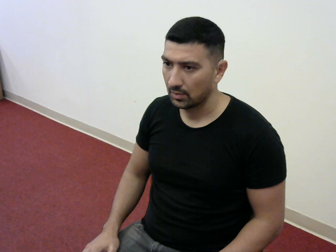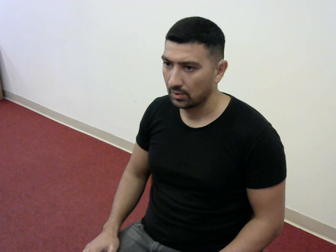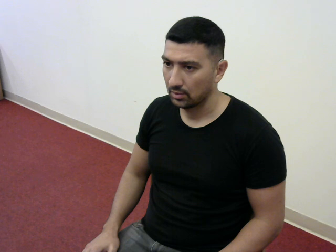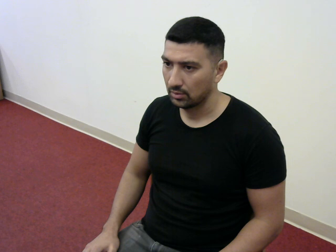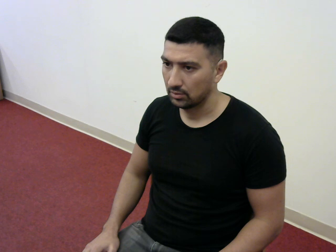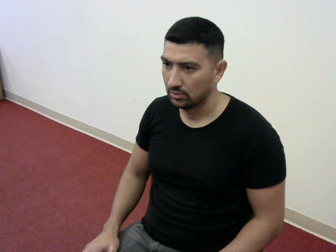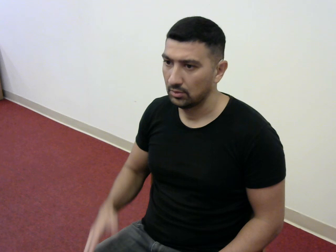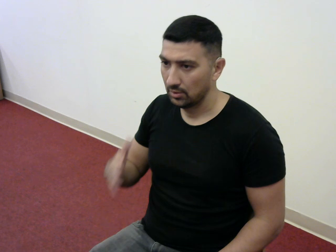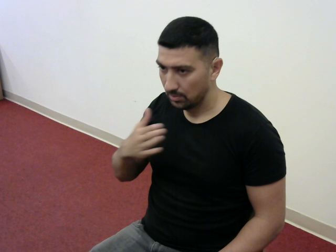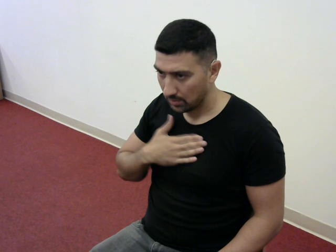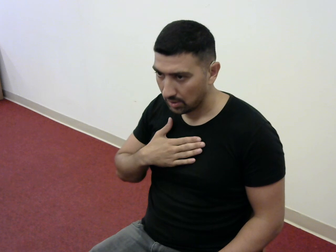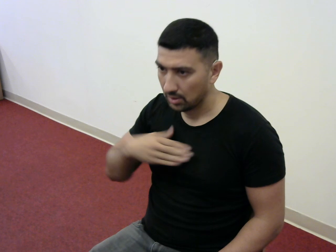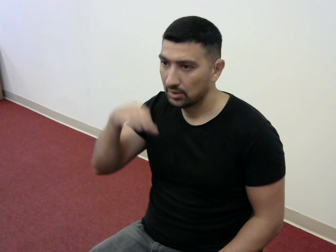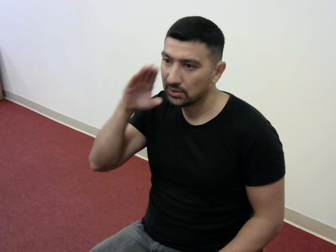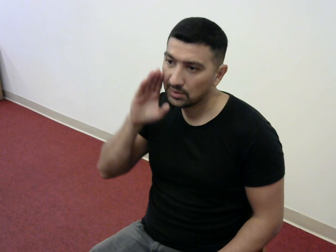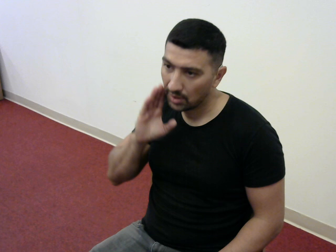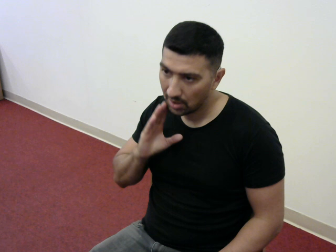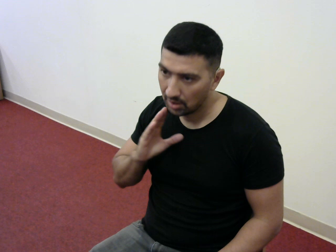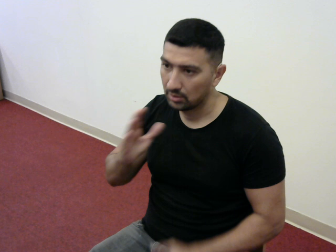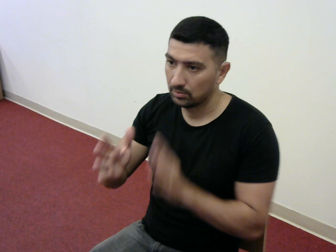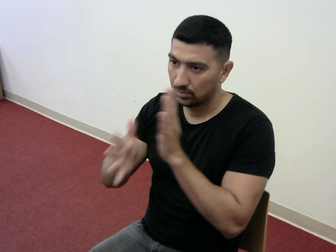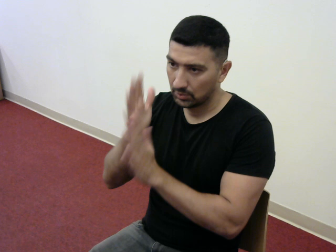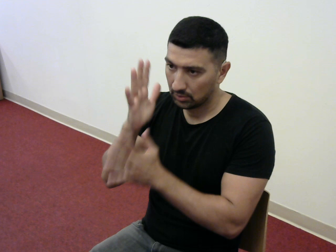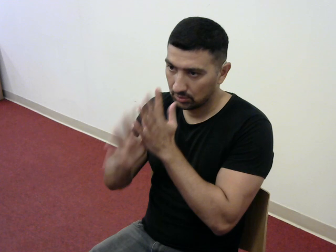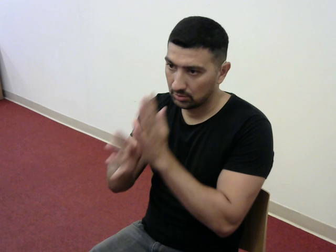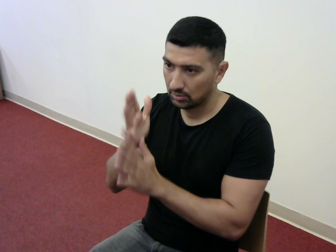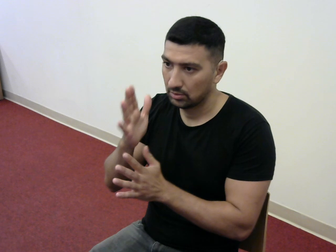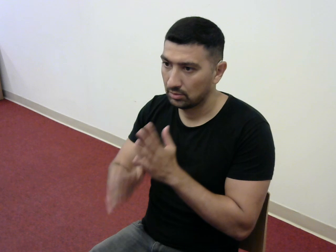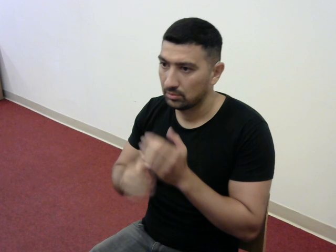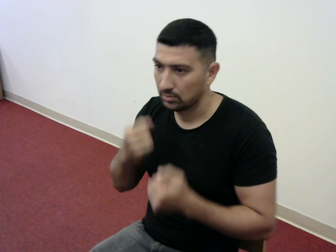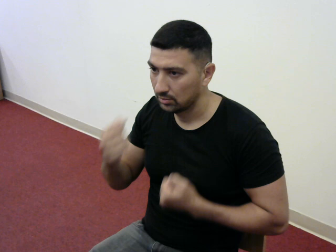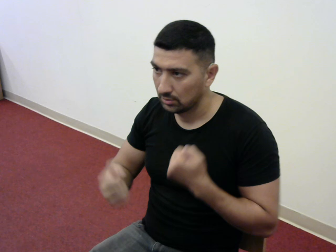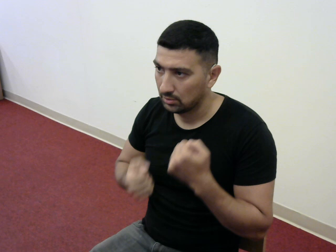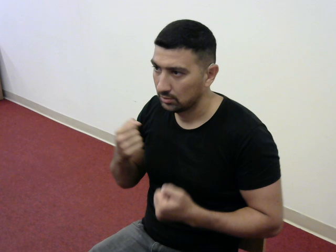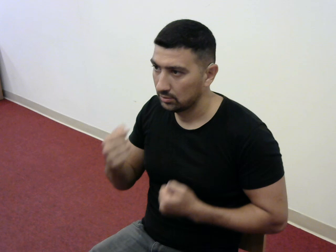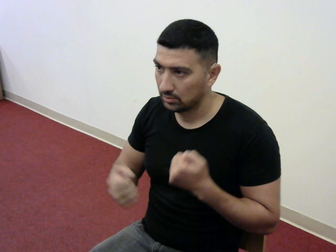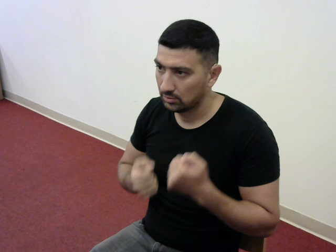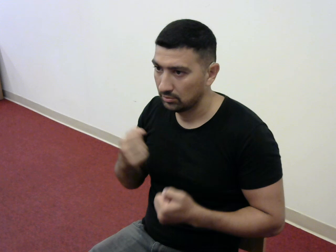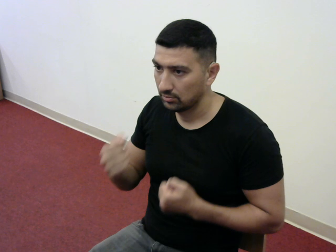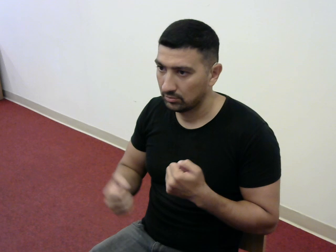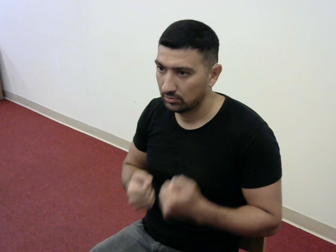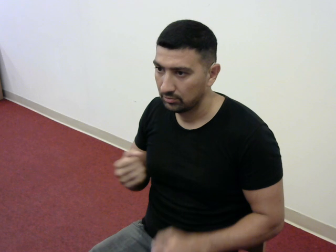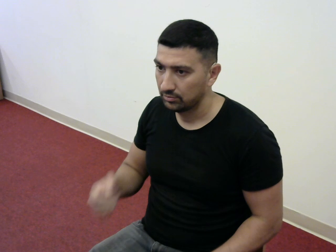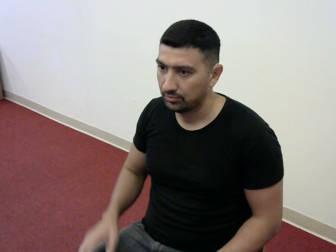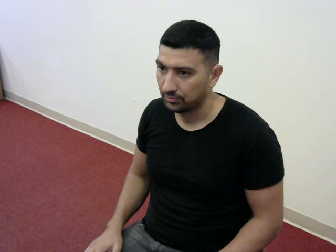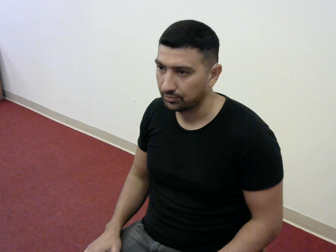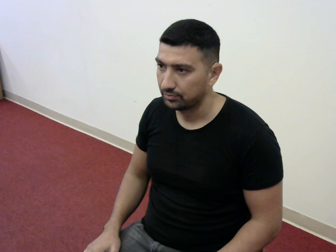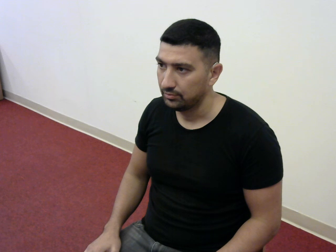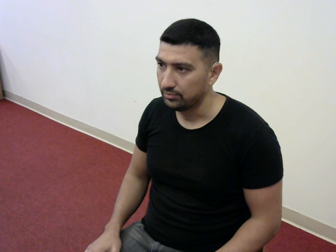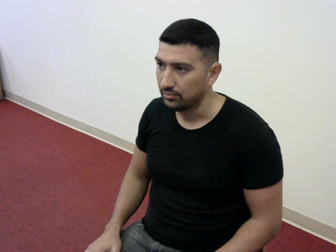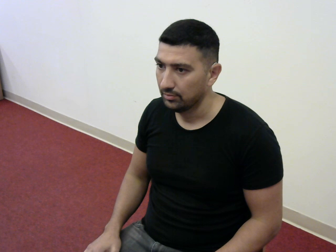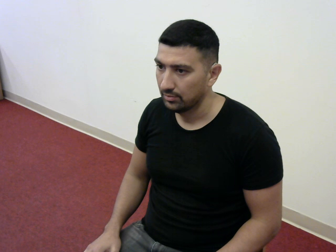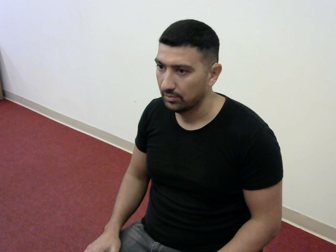Mən səhərlər bulvarda qaçıram